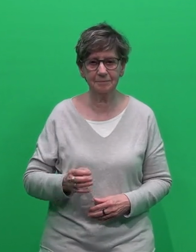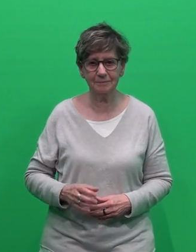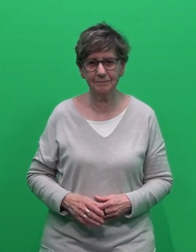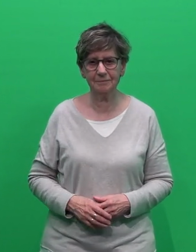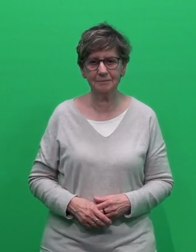Sí.